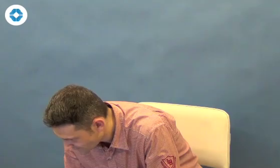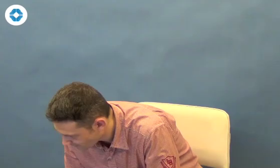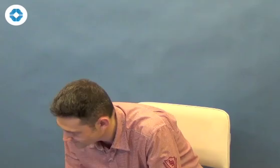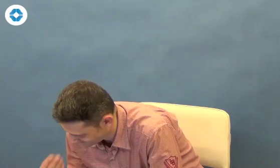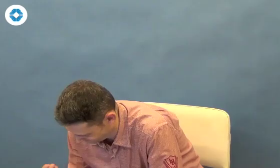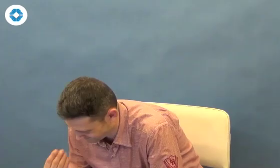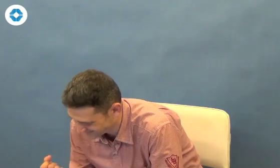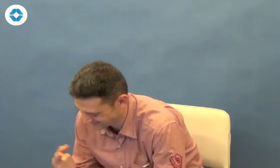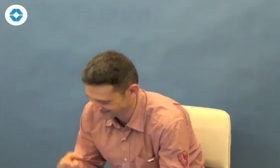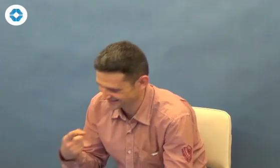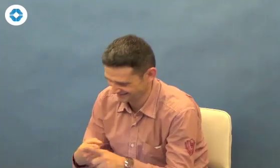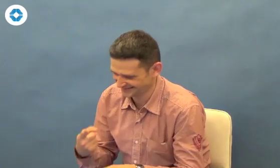Super kawał.